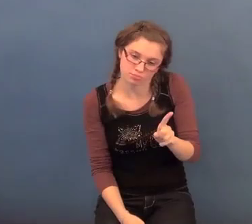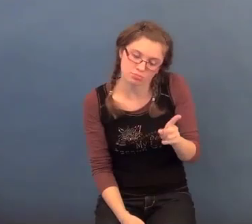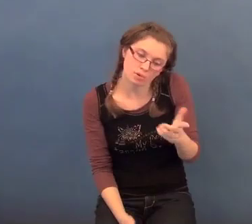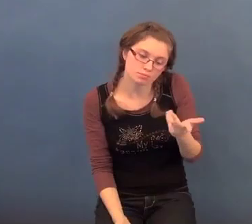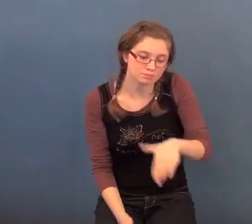Dzieciom nie wolno.